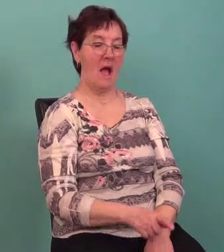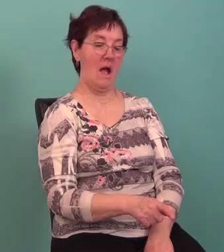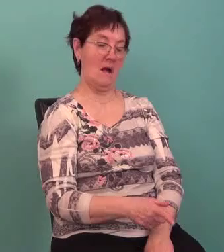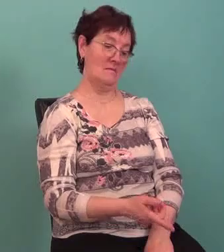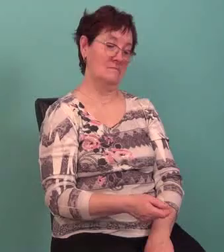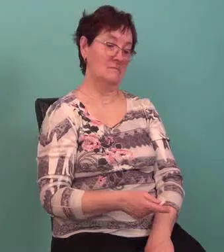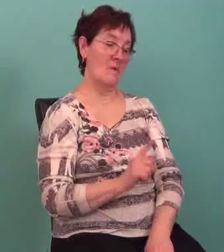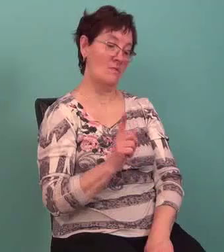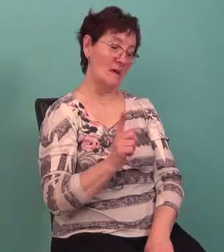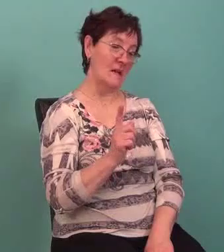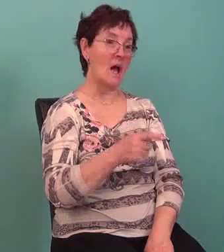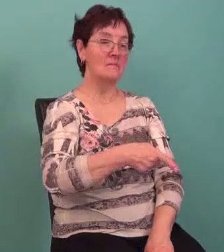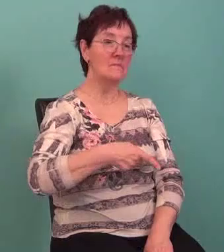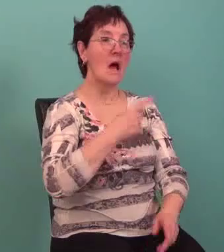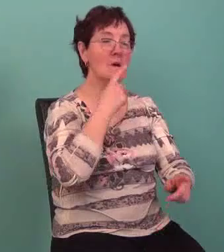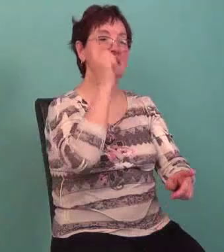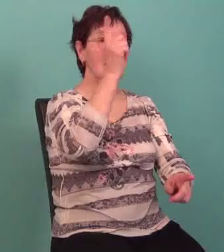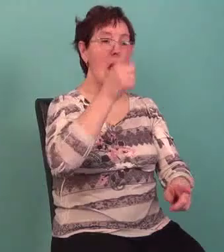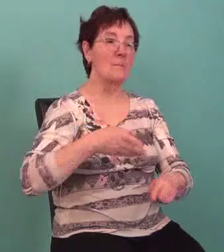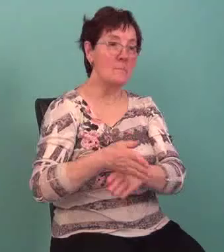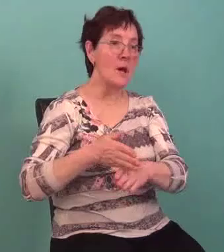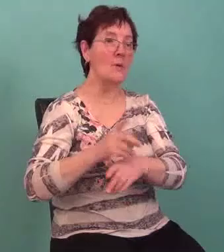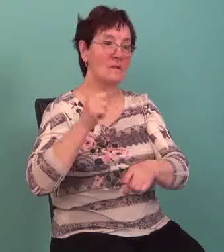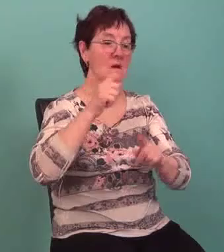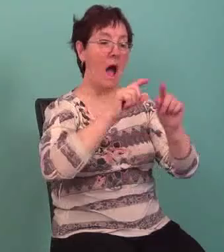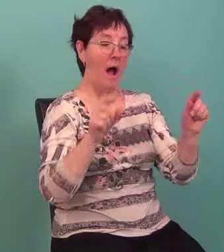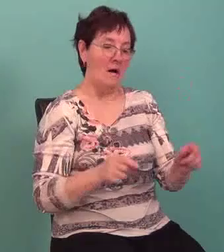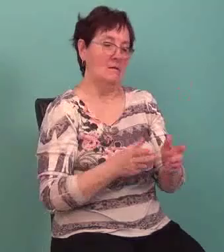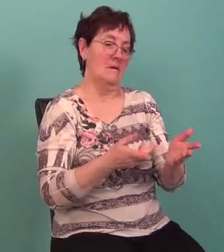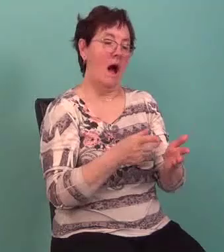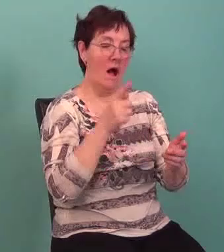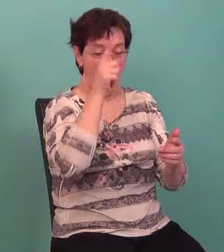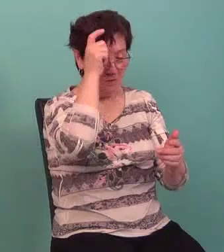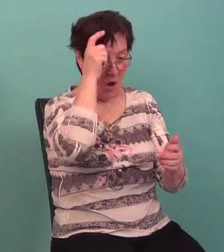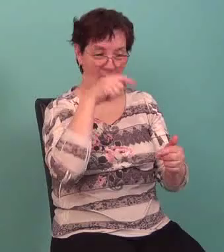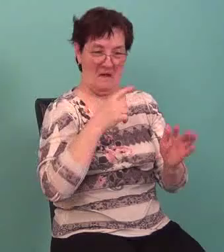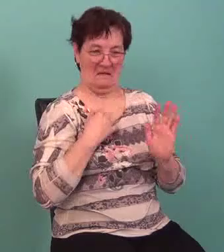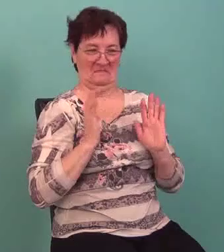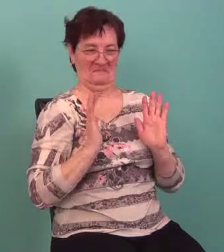Jest zakaz piłowania, ale jest tam człowiek, więc ja nie wiem.